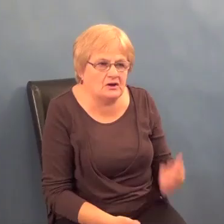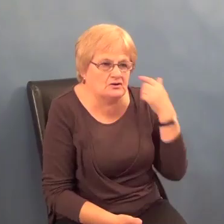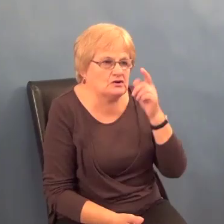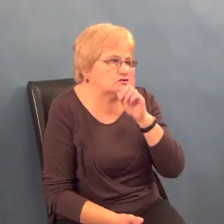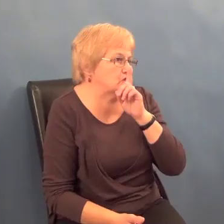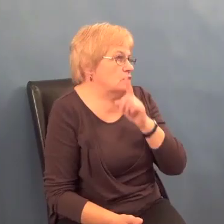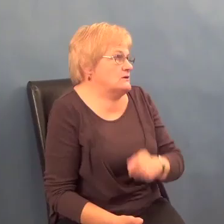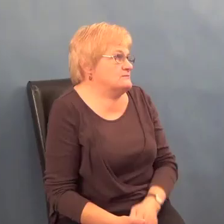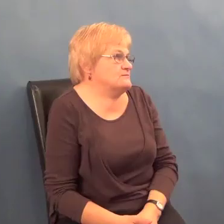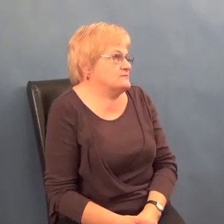Słychać cisza.